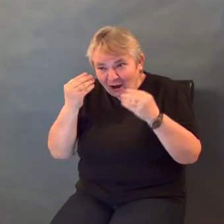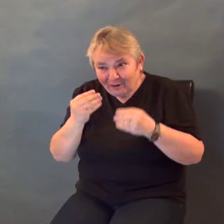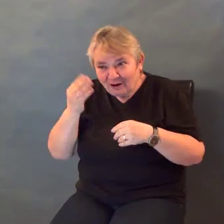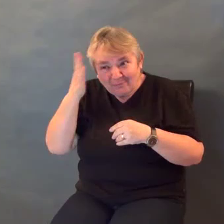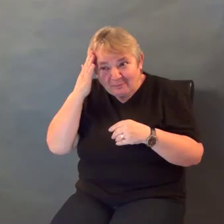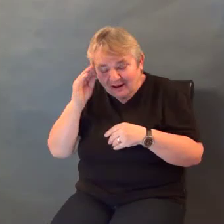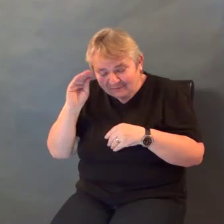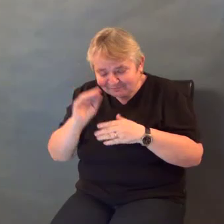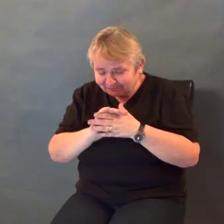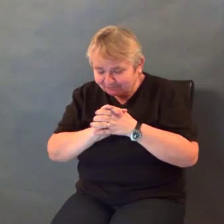Mam urodziny, pamiętasz?